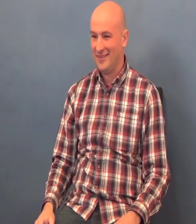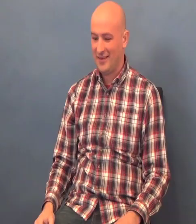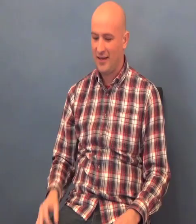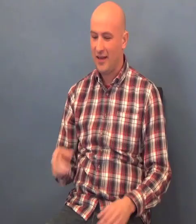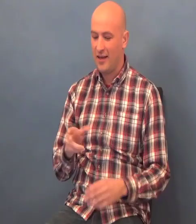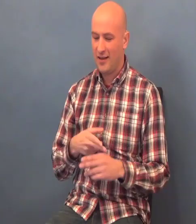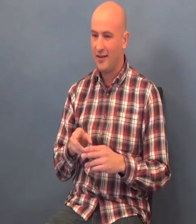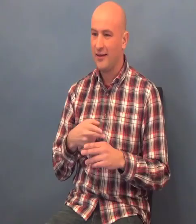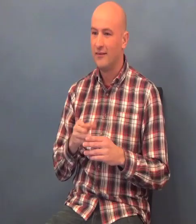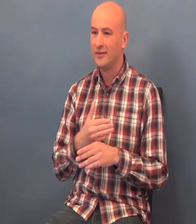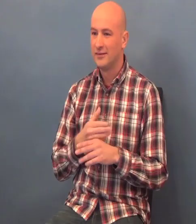Kiedy to wesele?